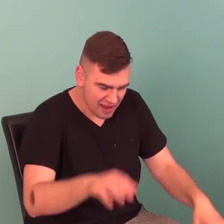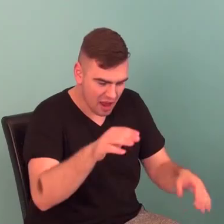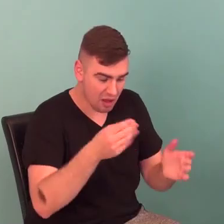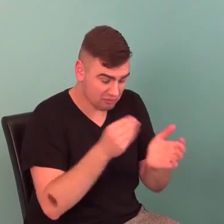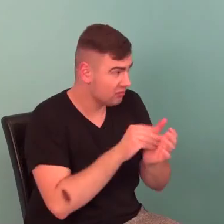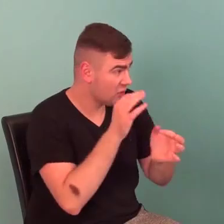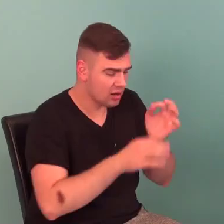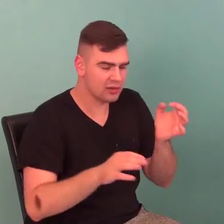Dodać dokładnie?